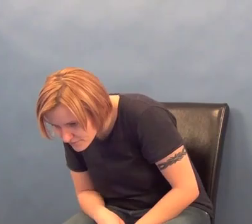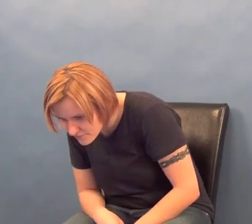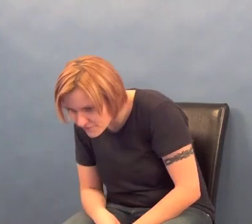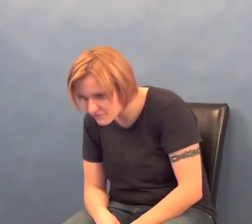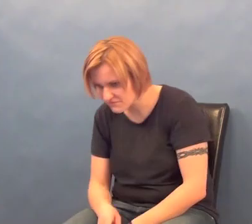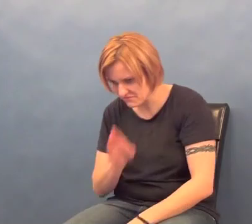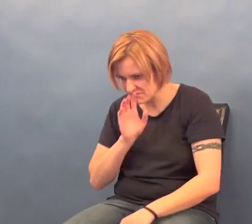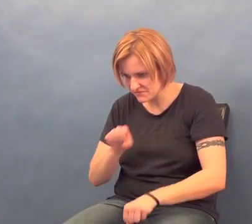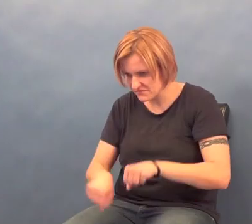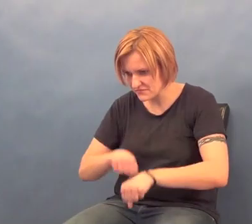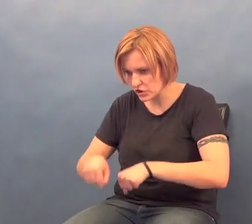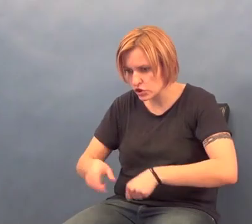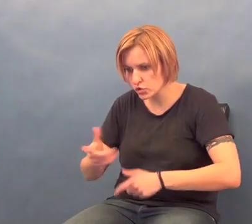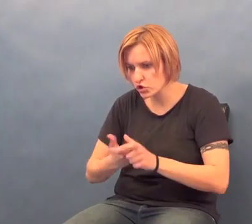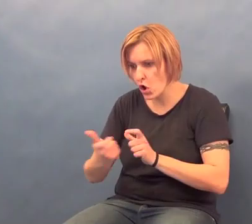Chyba pedałuje się, jadąc po torze.